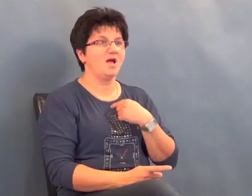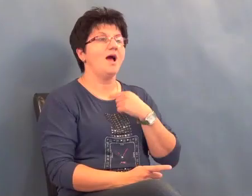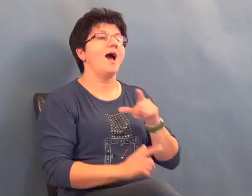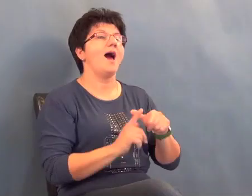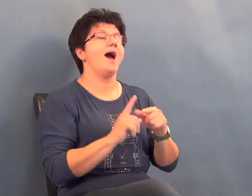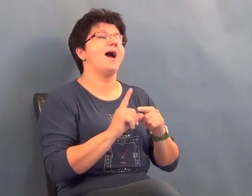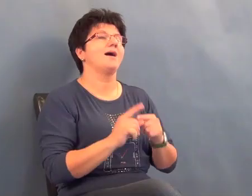Ja...